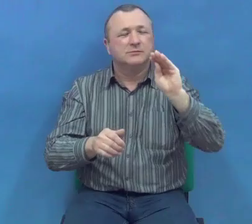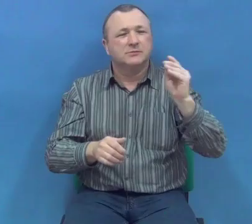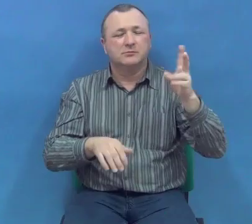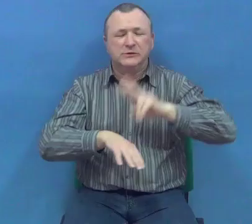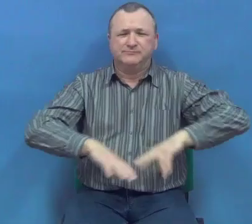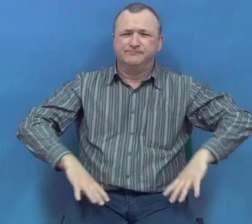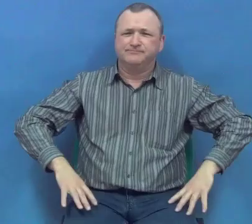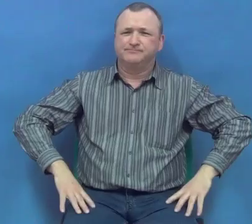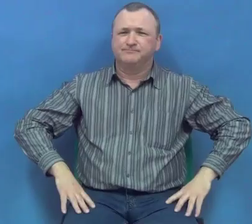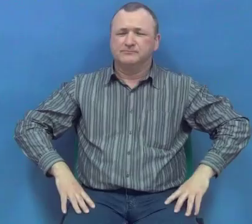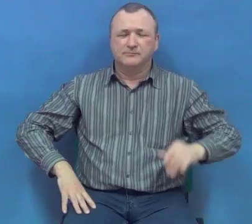Policjant zatrzymał się i wziął się pod boki.